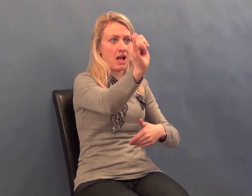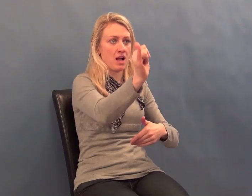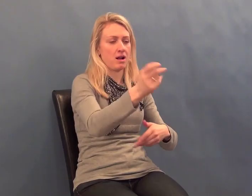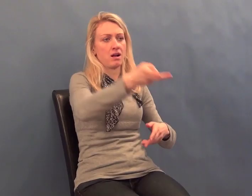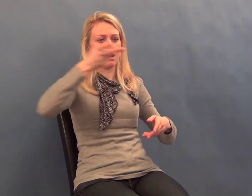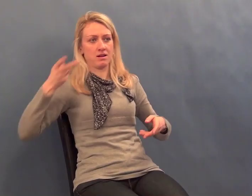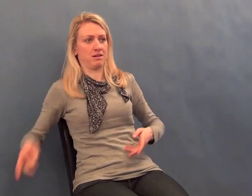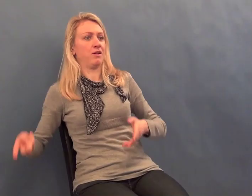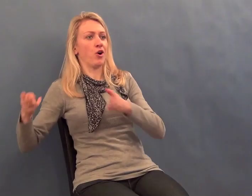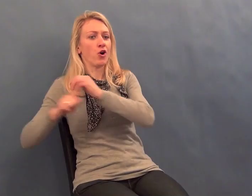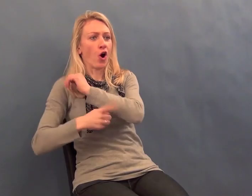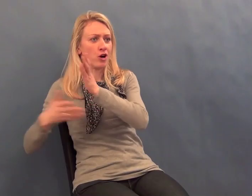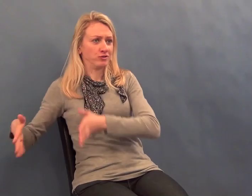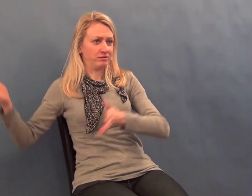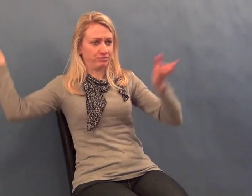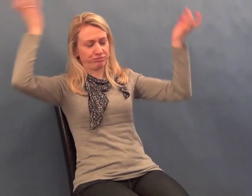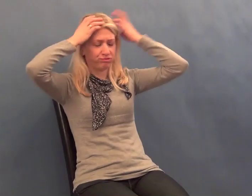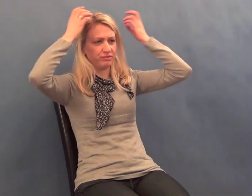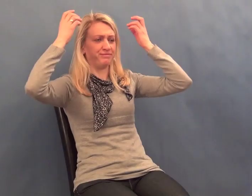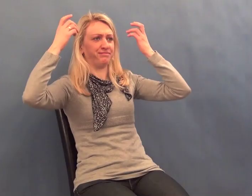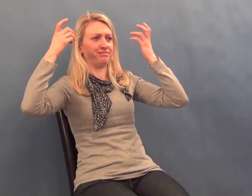Ląduje na koszach na śmieci, uderzają go w głowę.